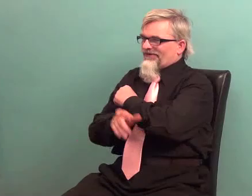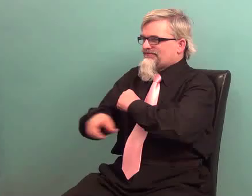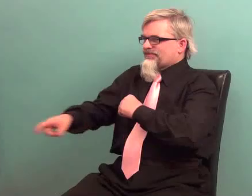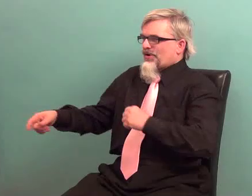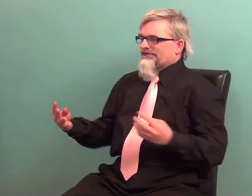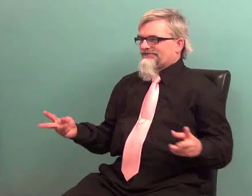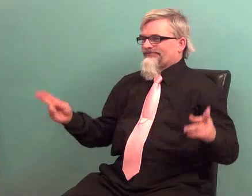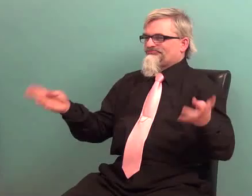Wyciął kawałek płotu.